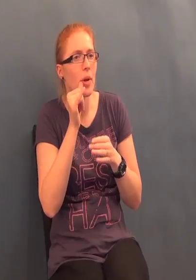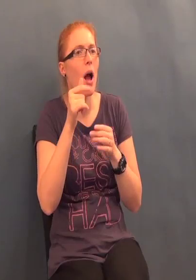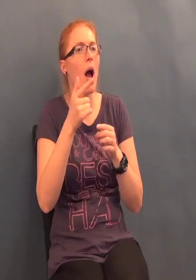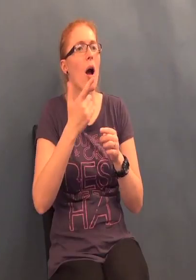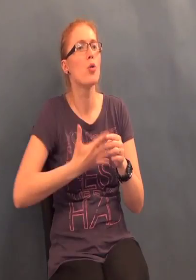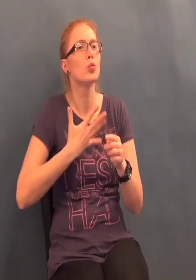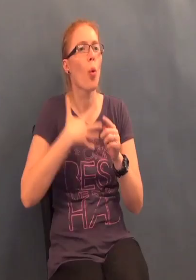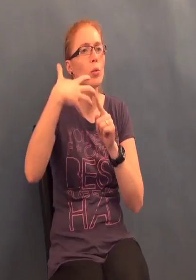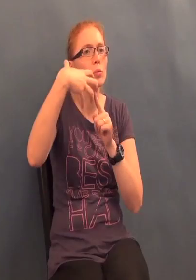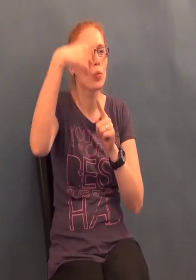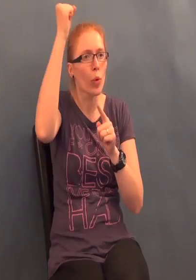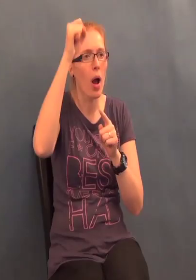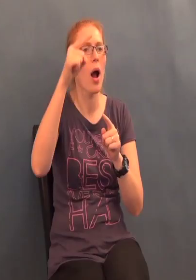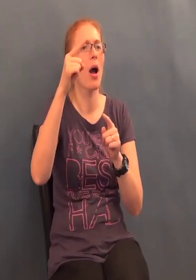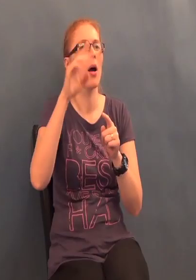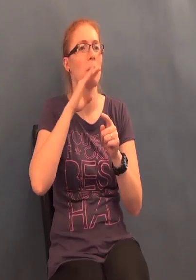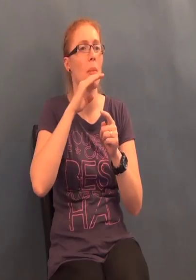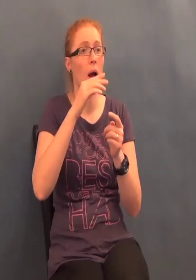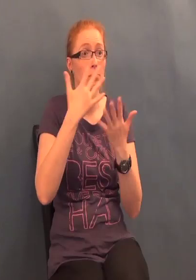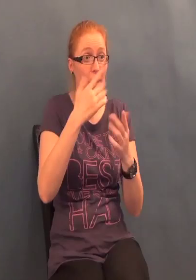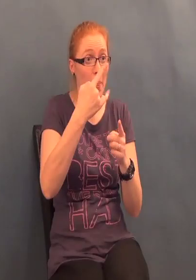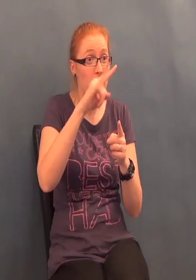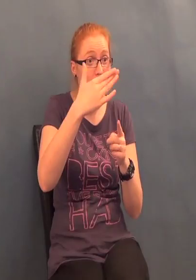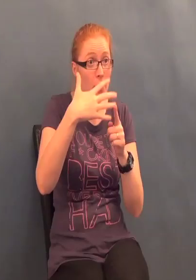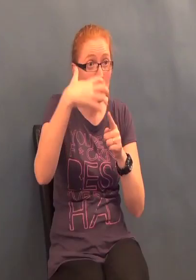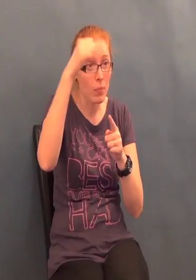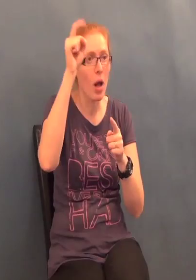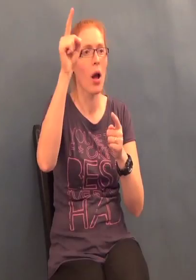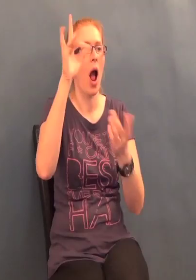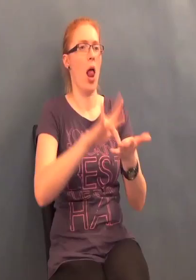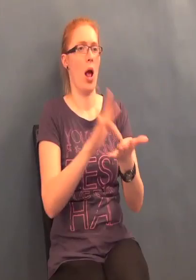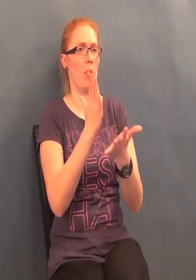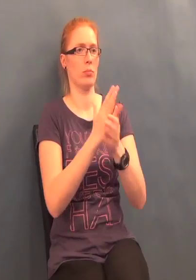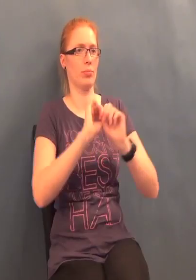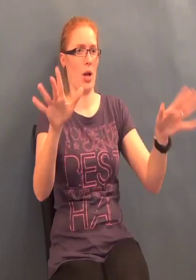Wyczuł to czujnik dymu i włączył się alarm.